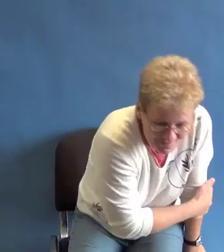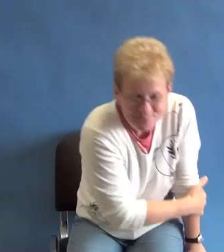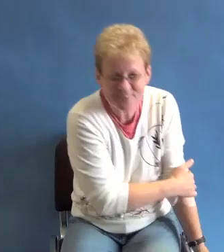Nie wiesz?